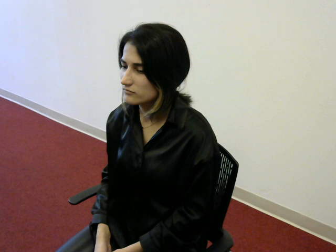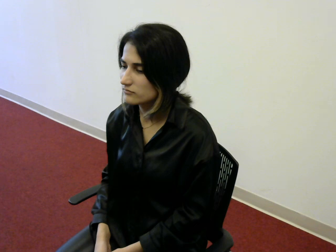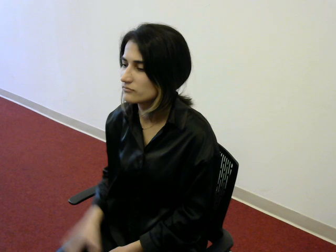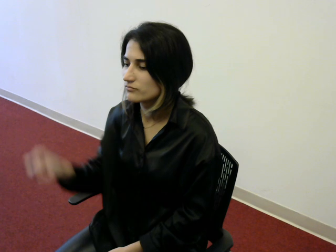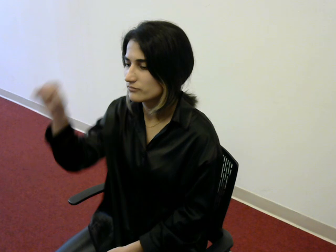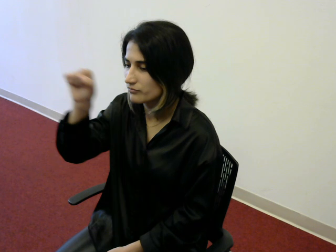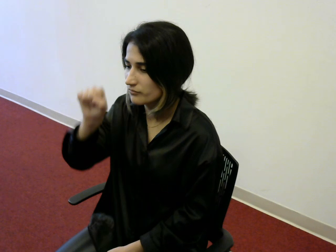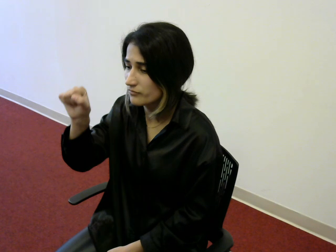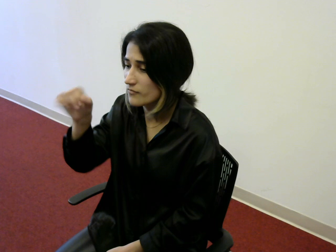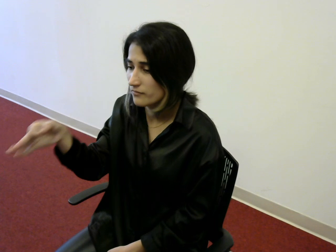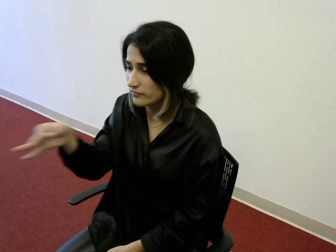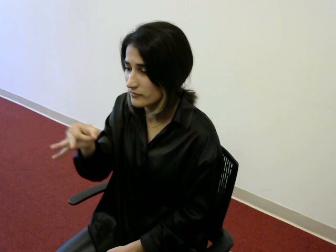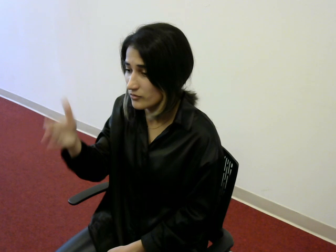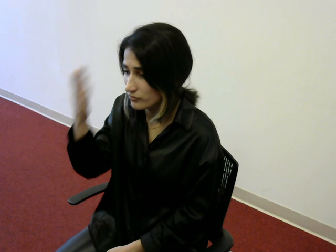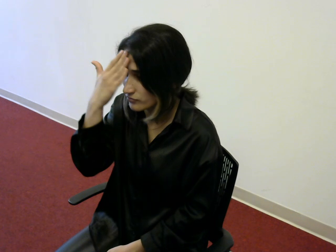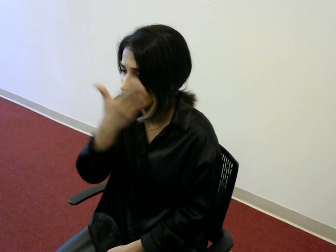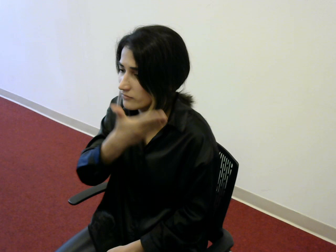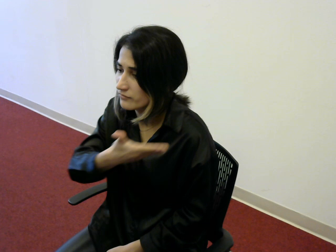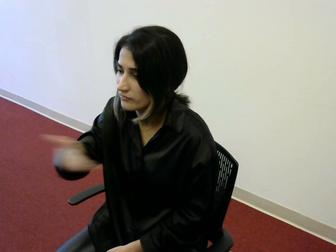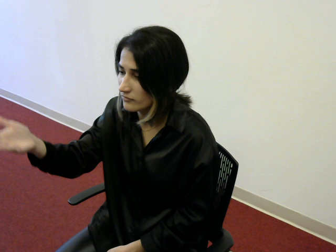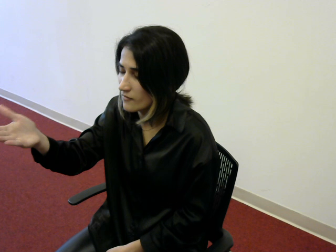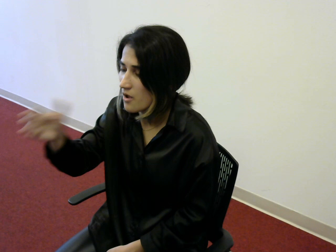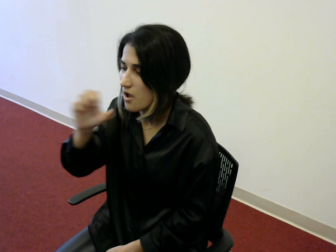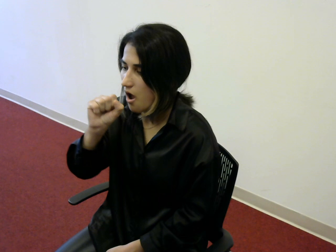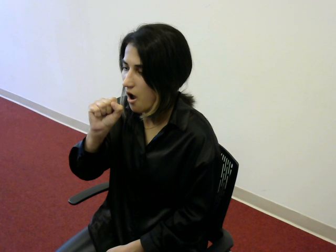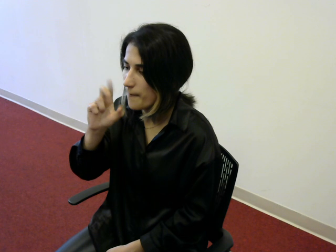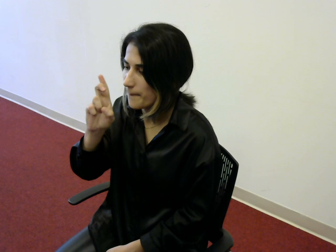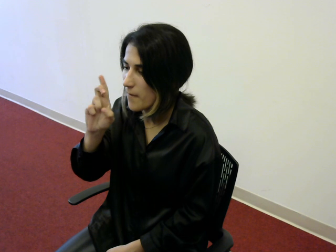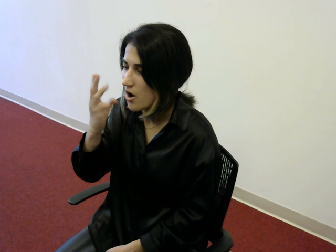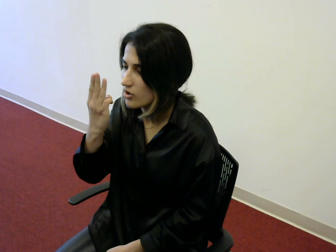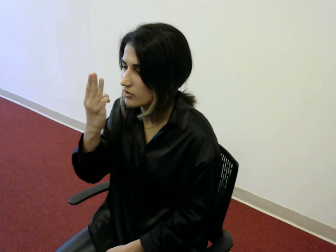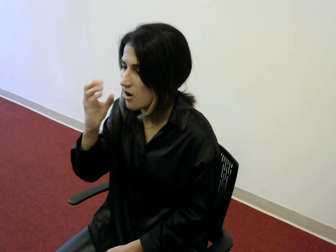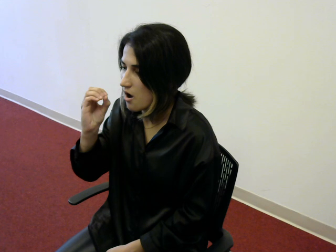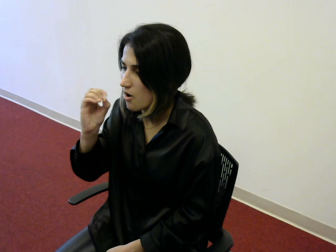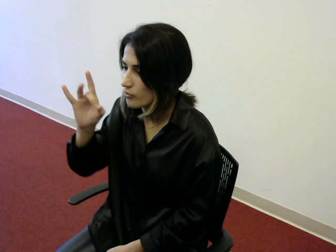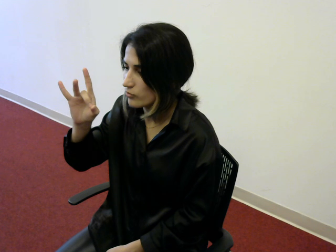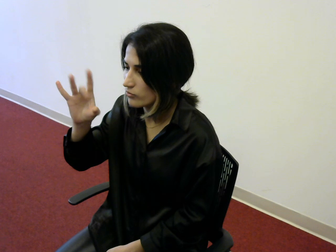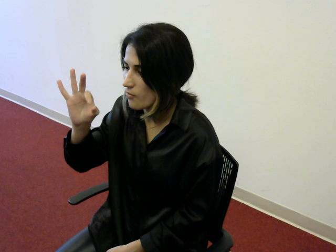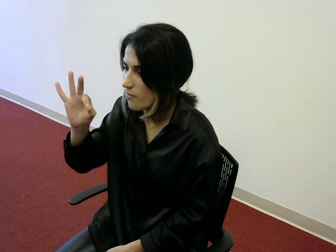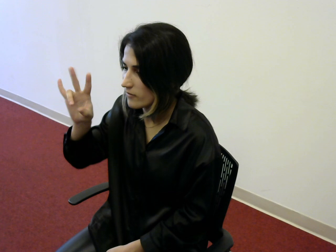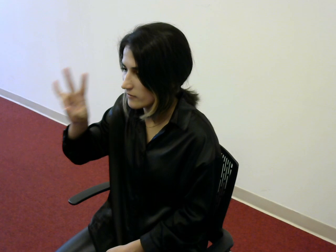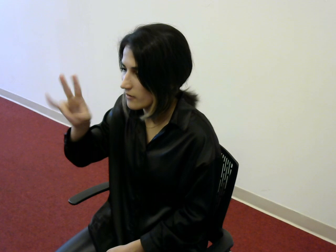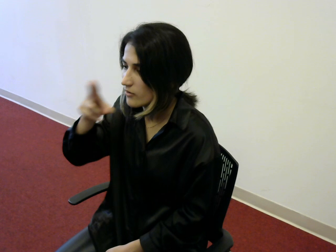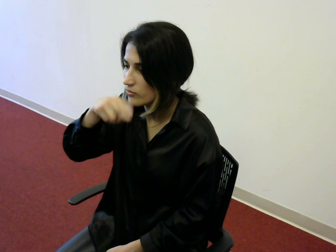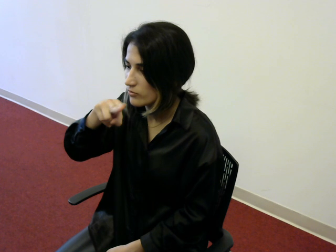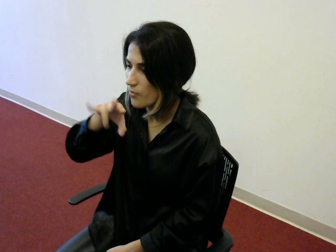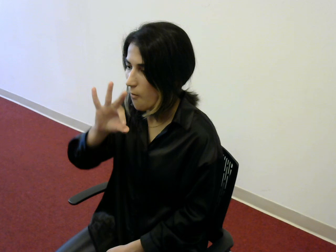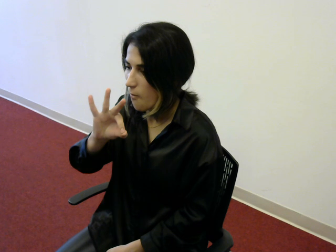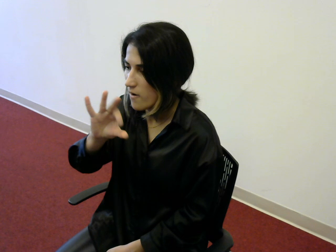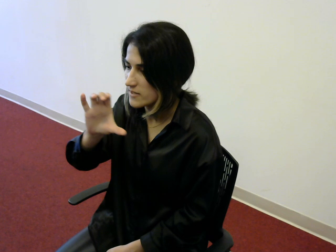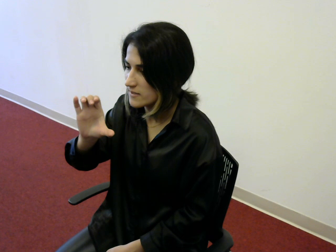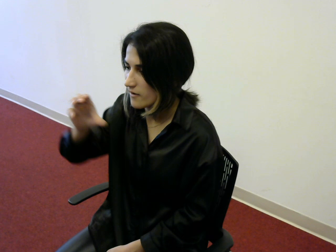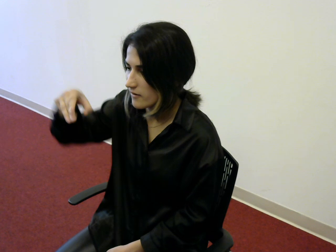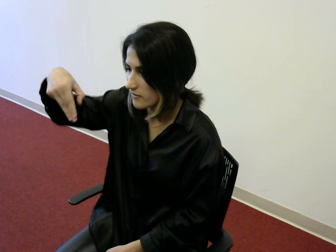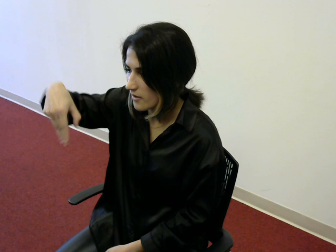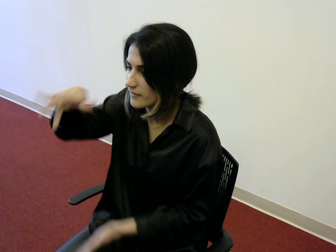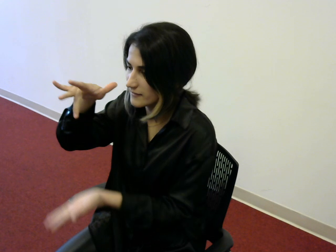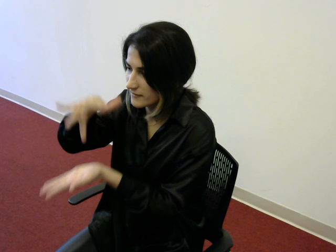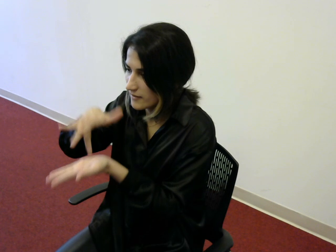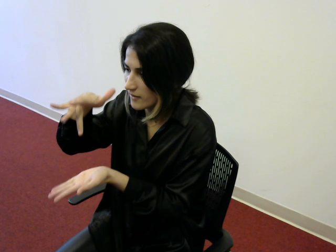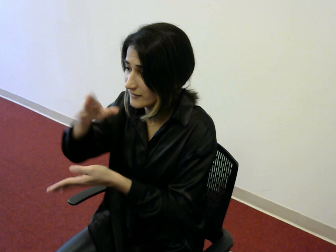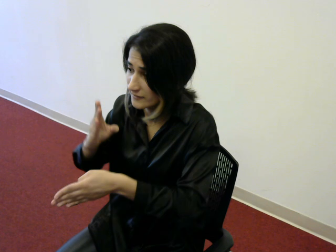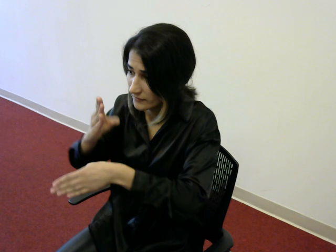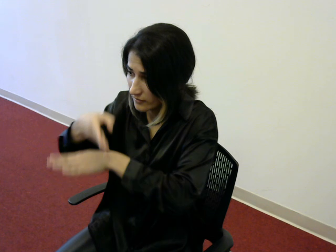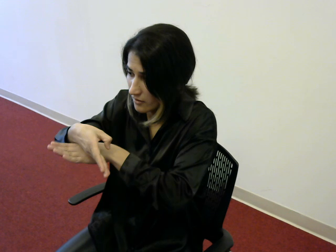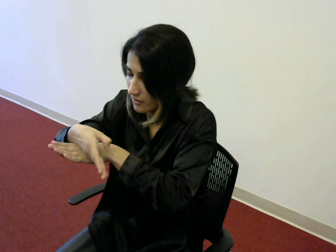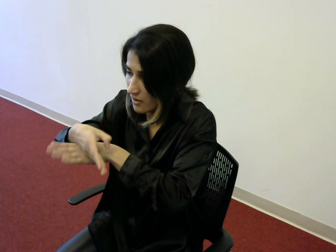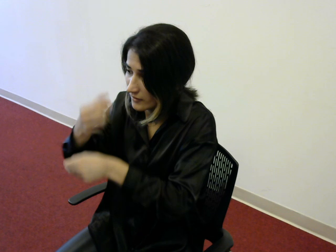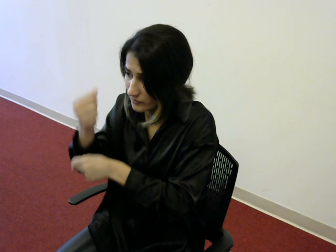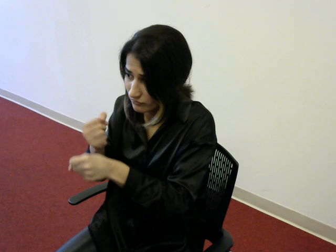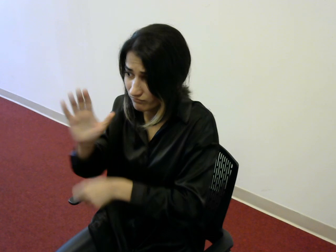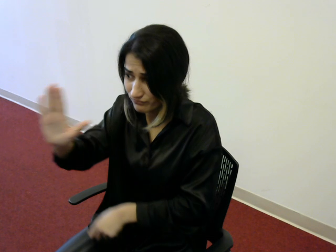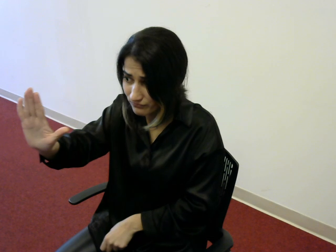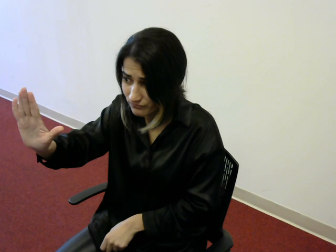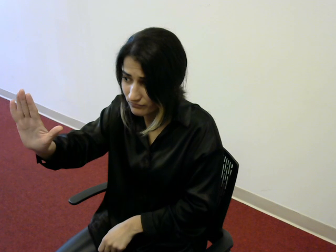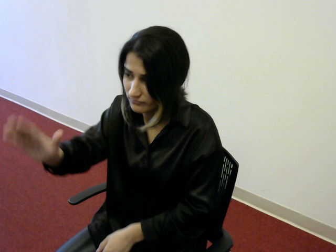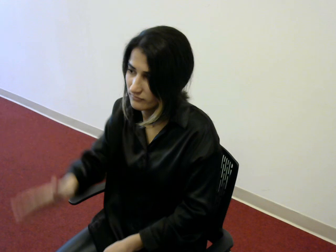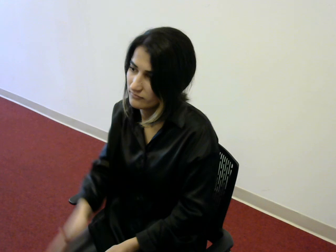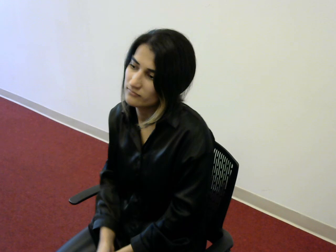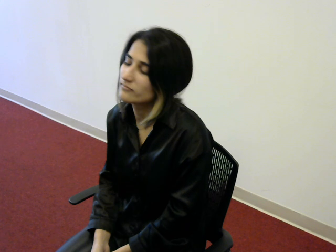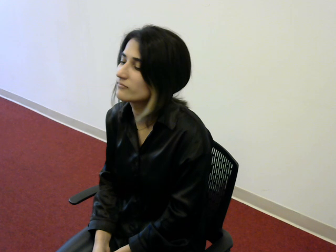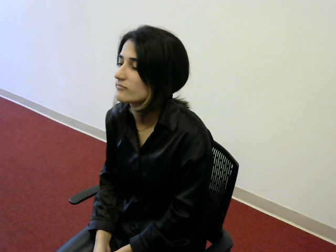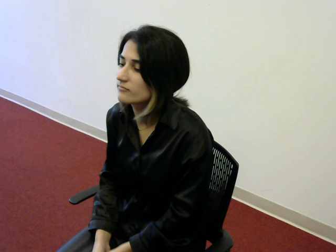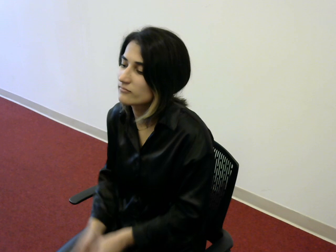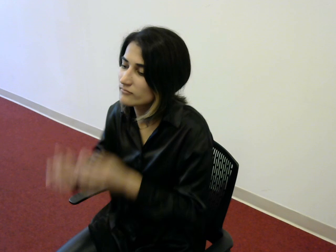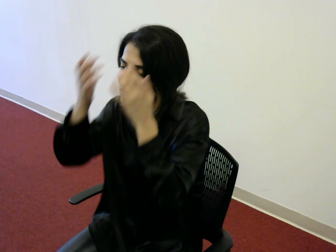Abşeron rayon sakinləri isə Abşeron DOST Mərkəzinə müraciət etməlidir